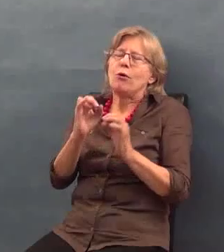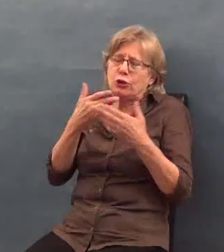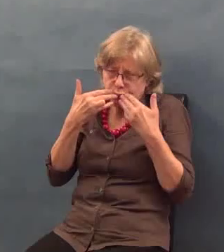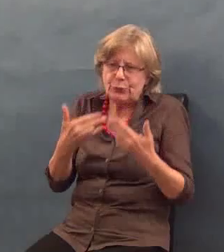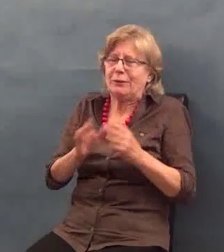Koniec.